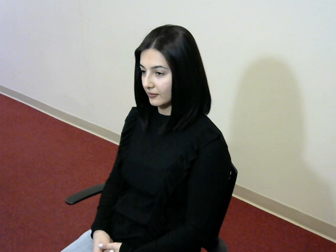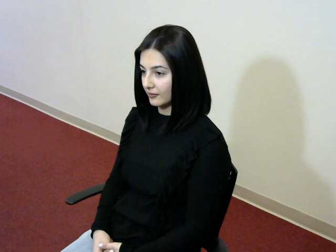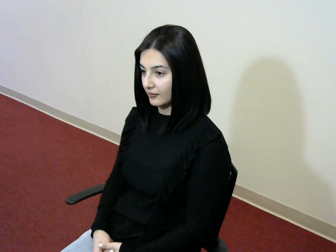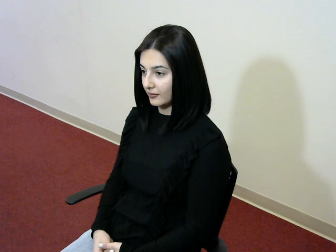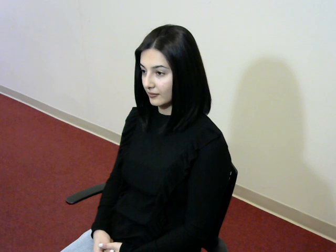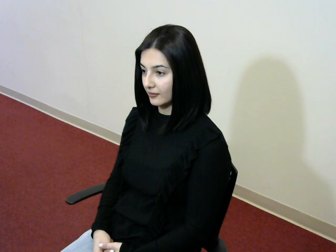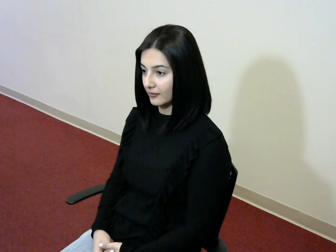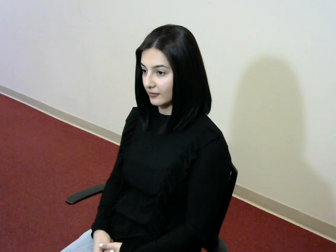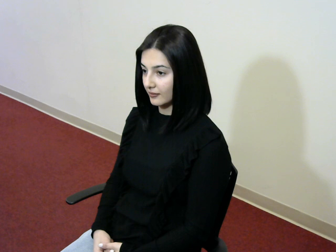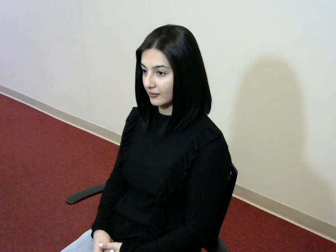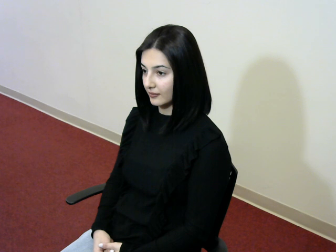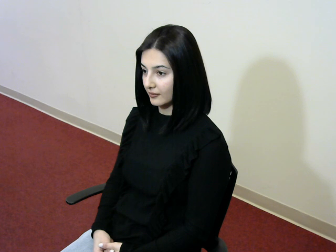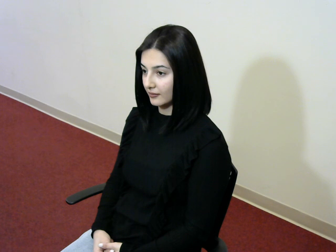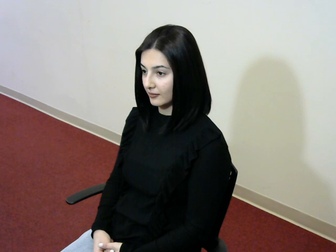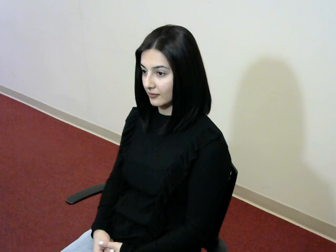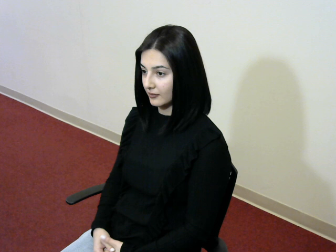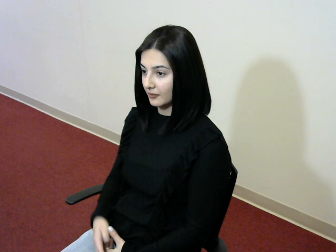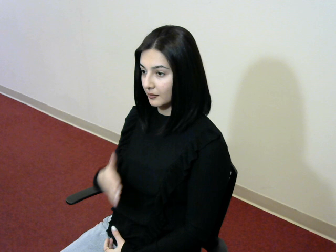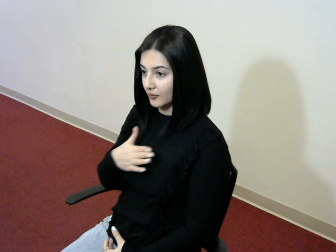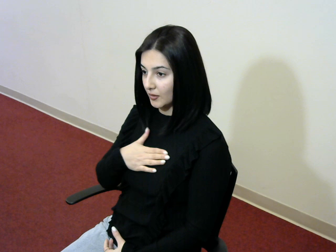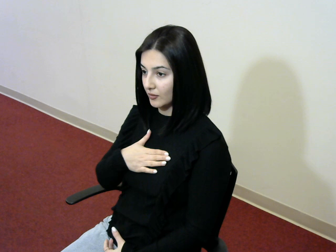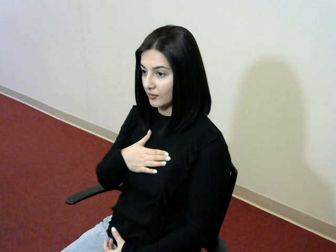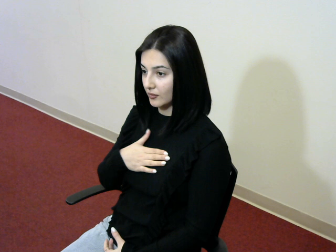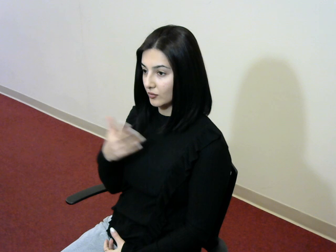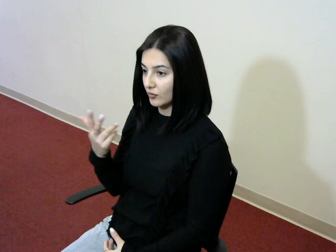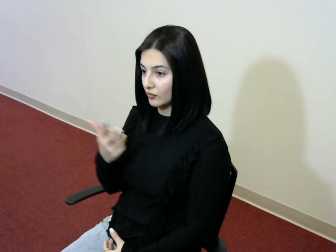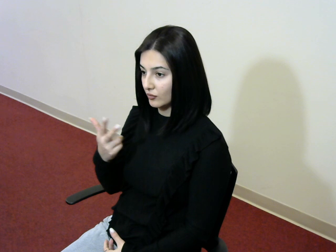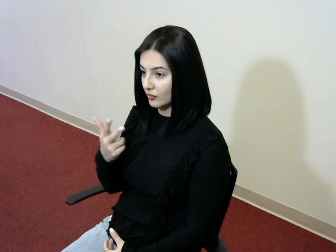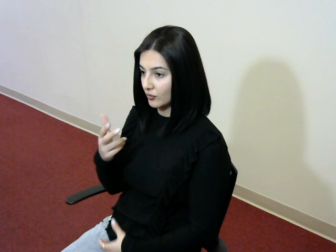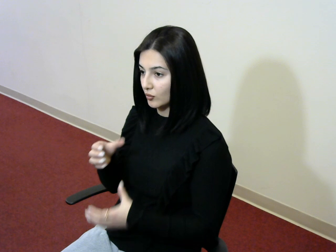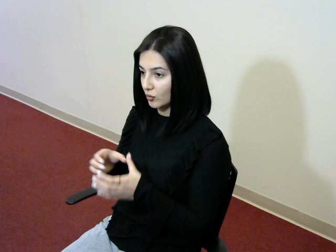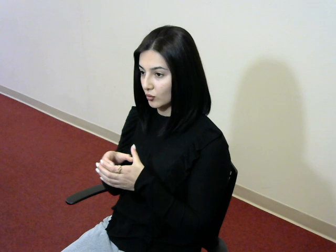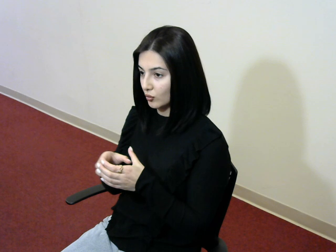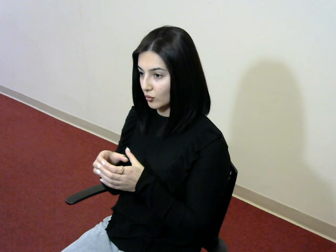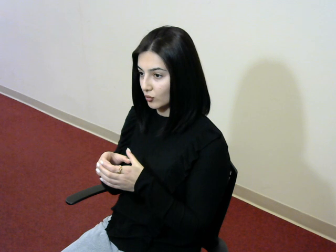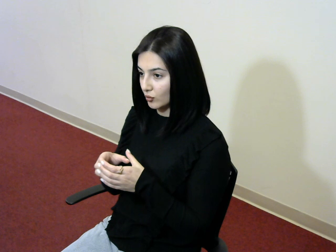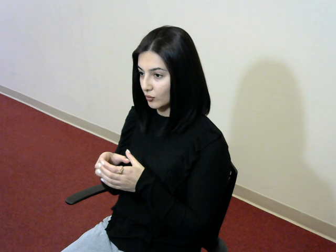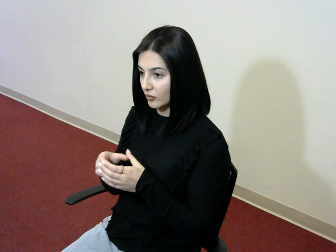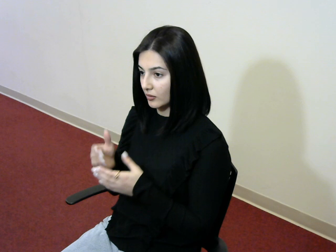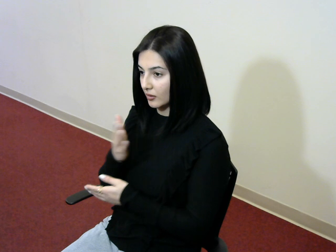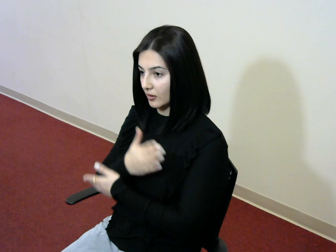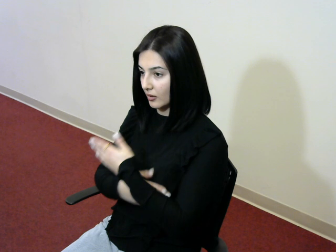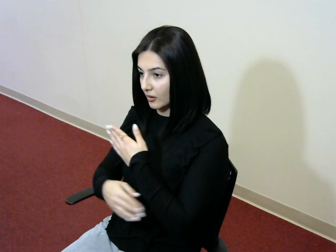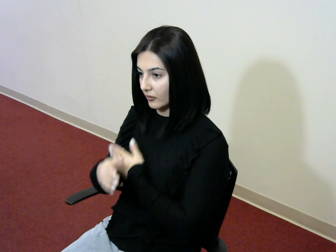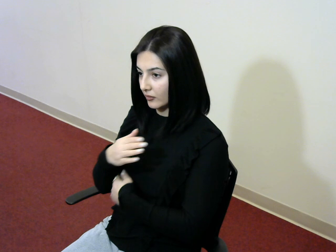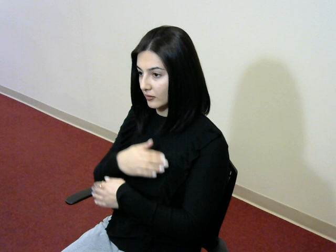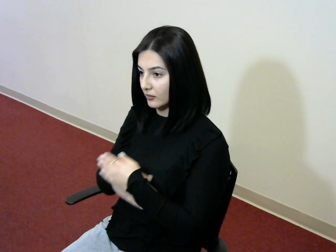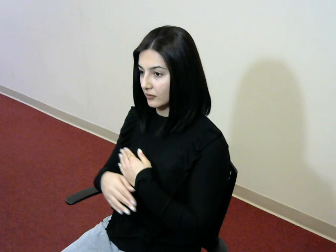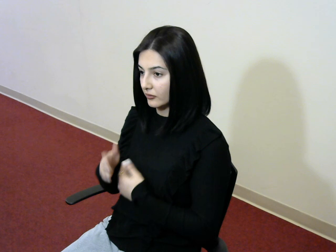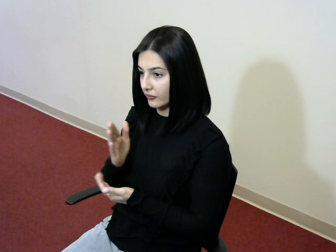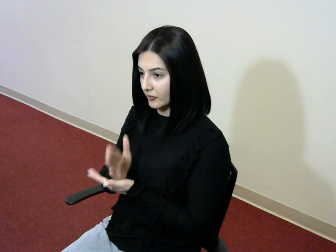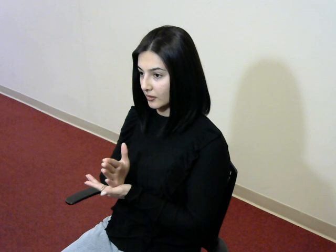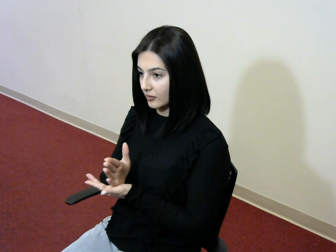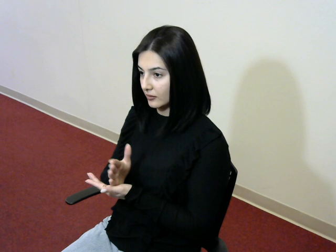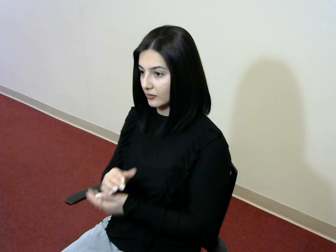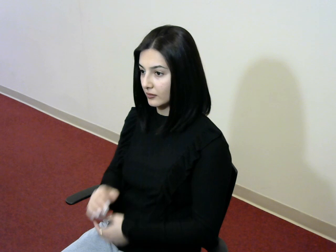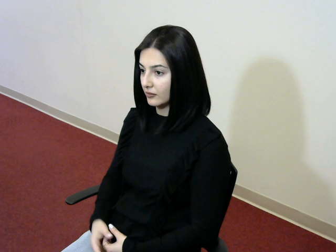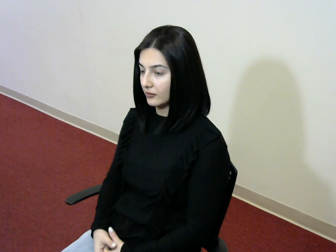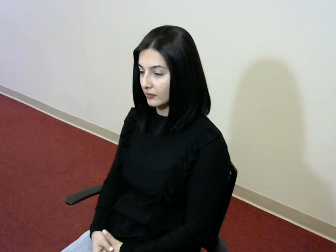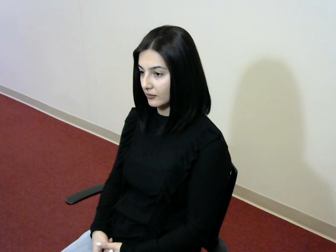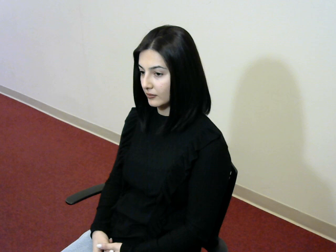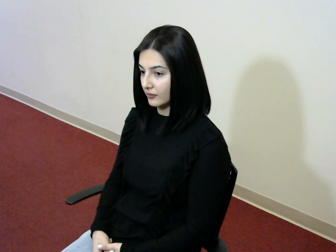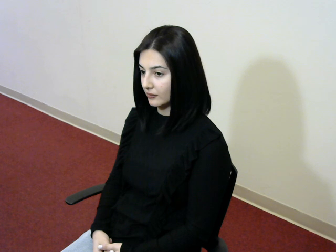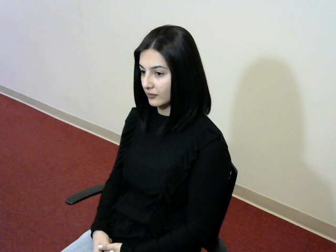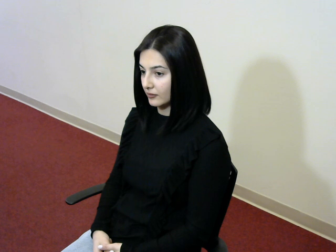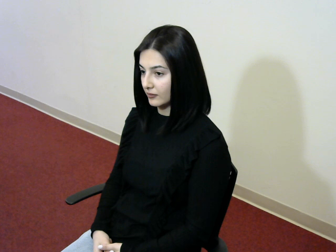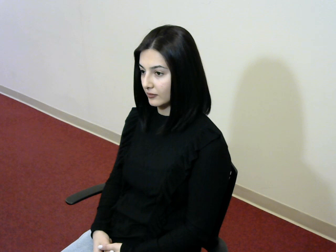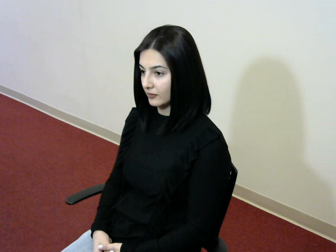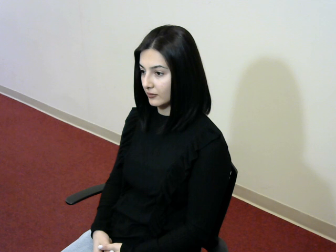Mənim üçünücü dərəcə əlilliyim var